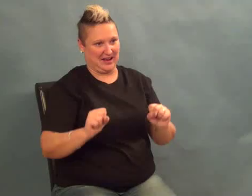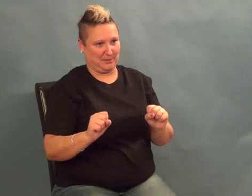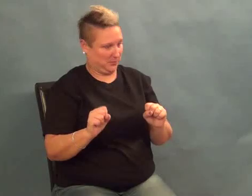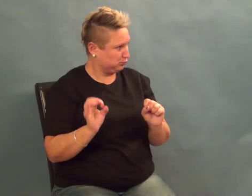Dobrze?